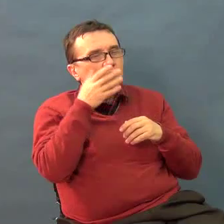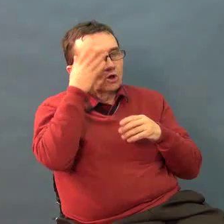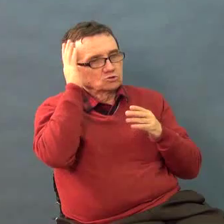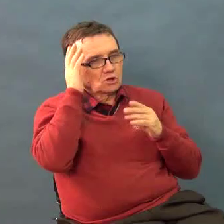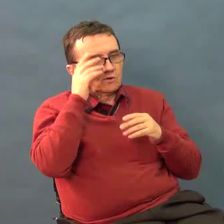Koza.